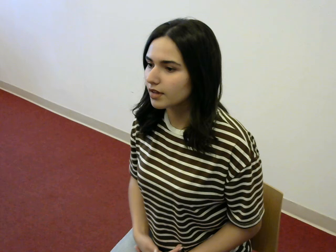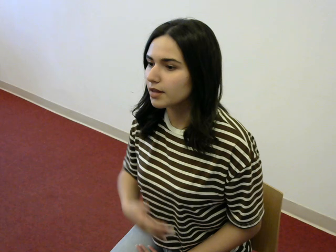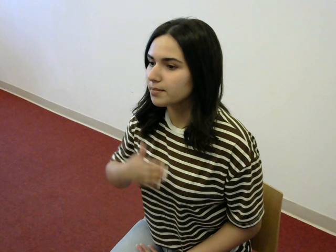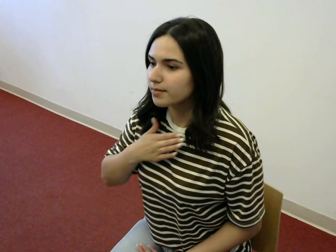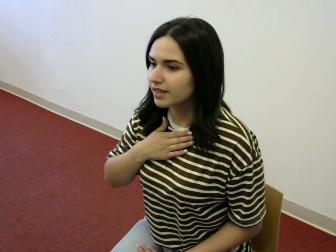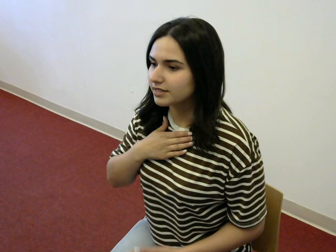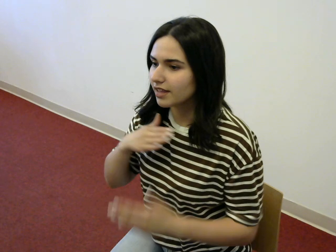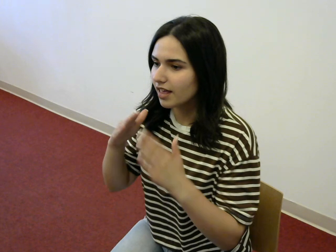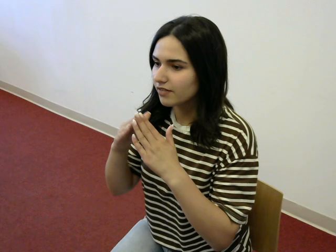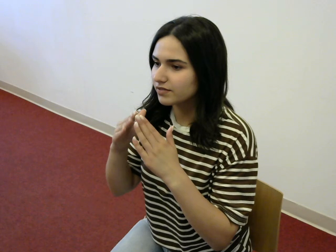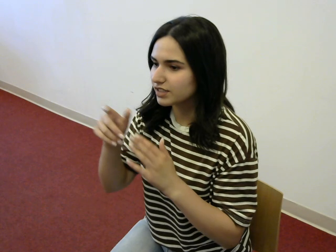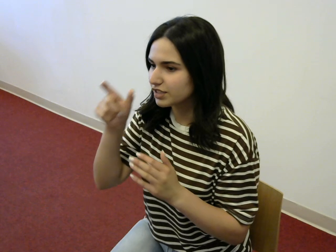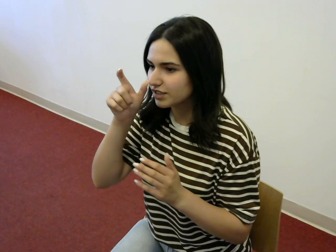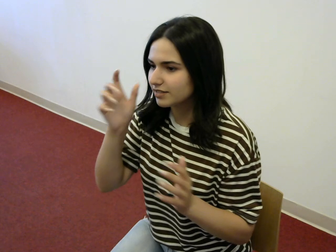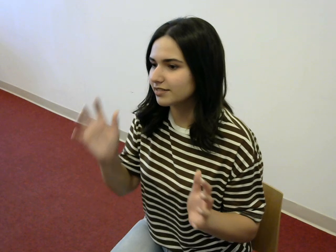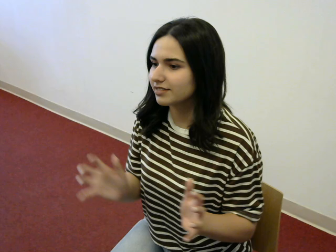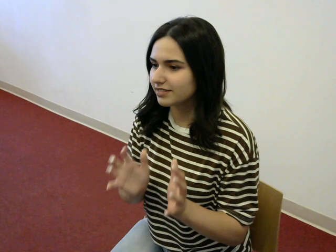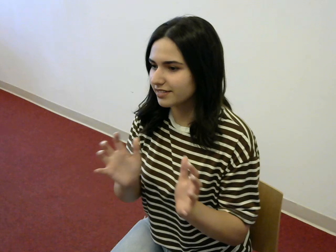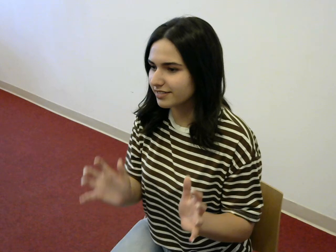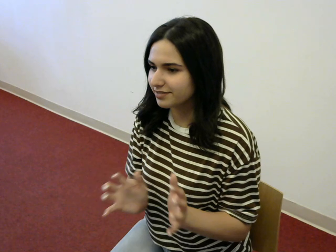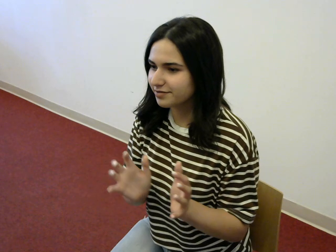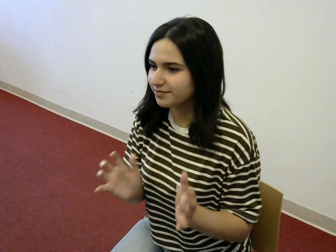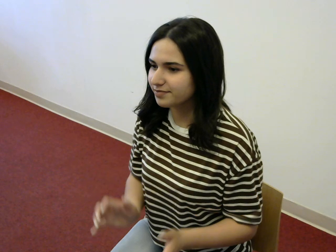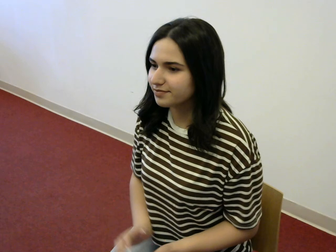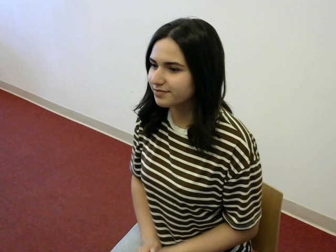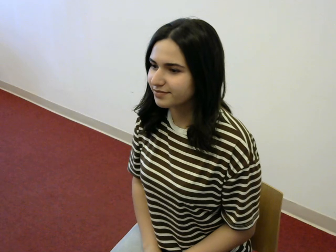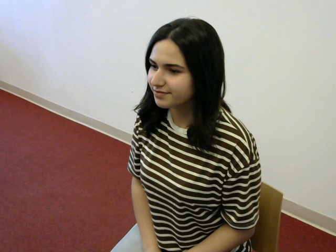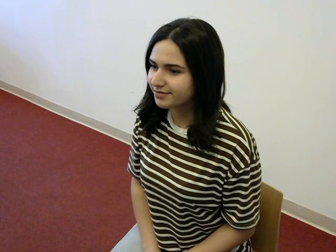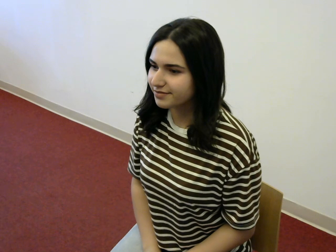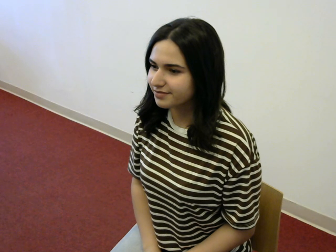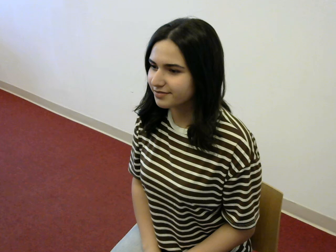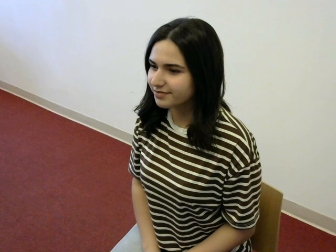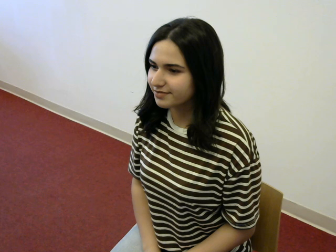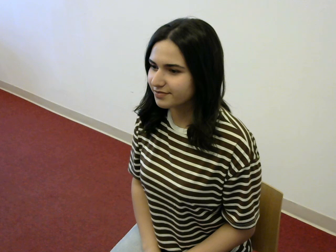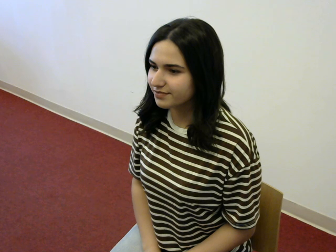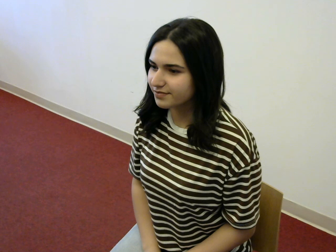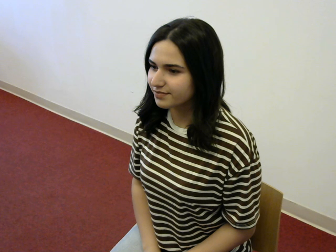Mən evdə it saxlayıram